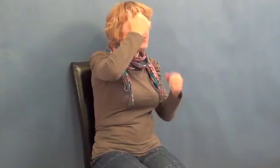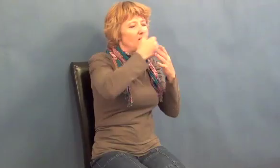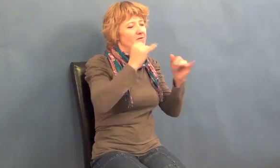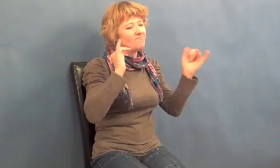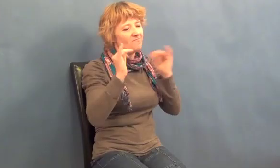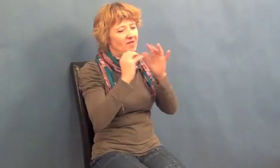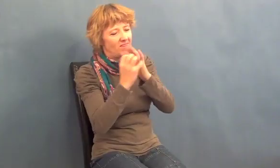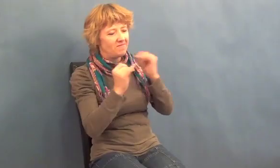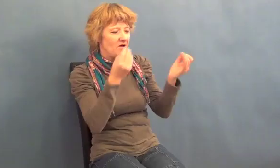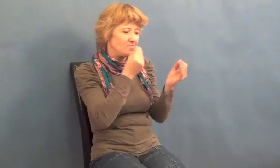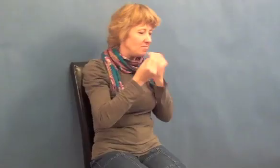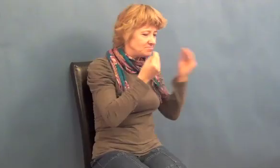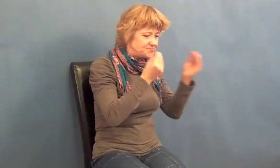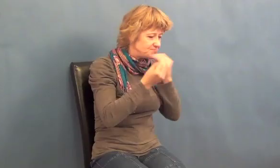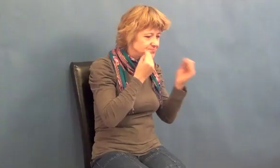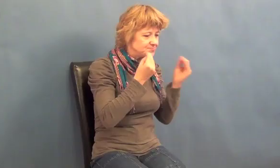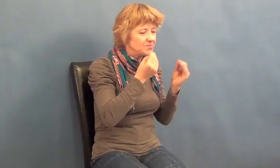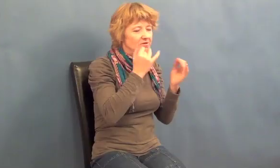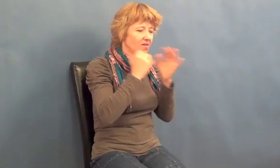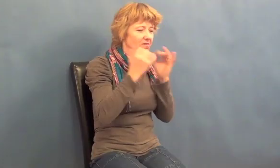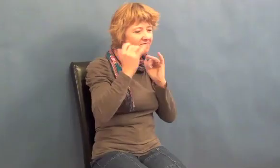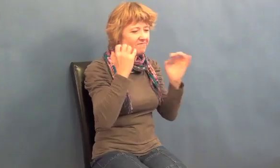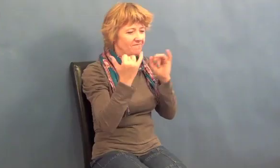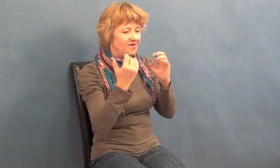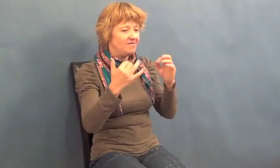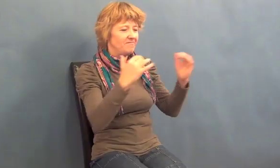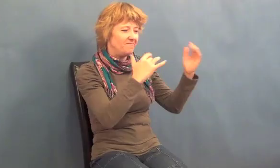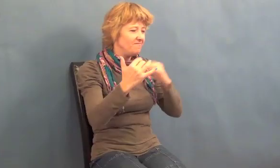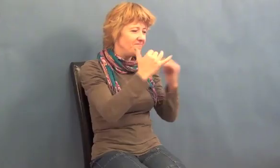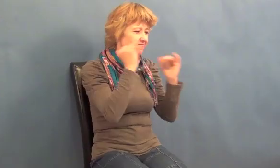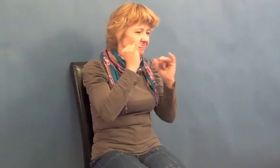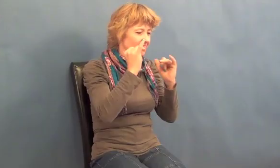Rozmawiają, gadają i jedzą.